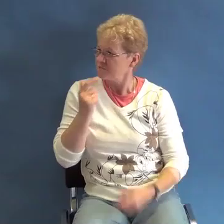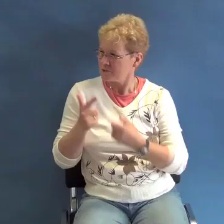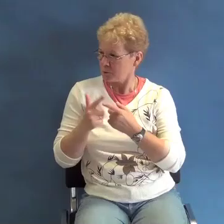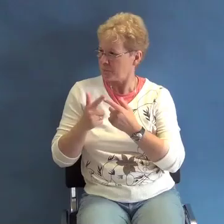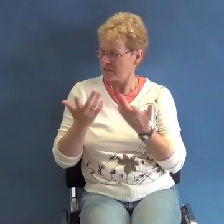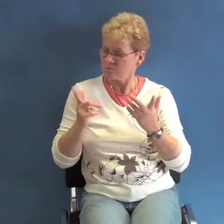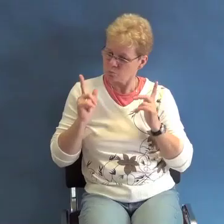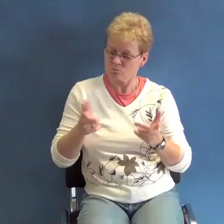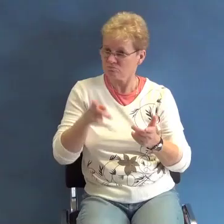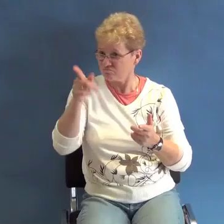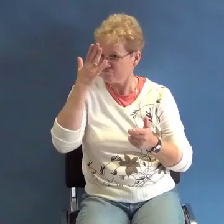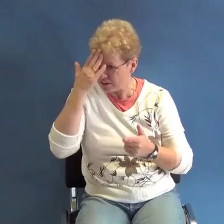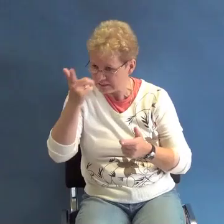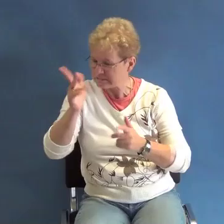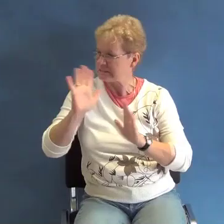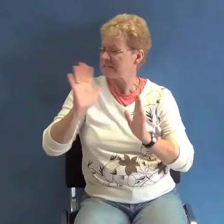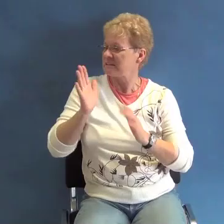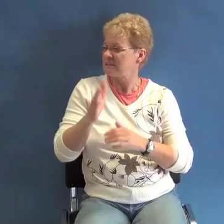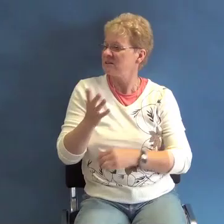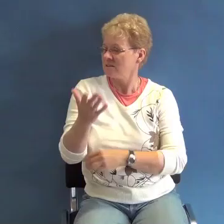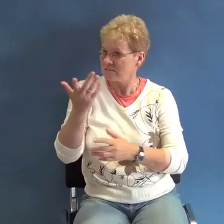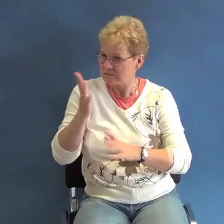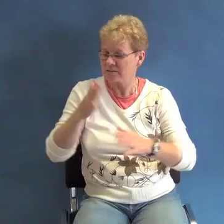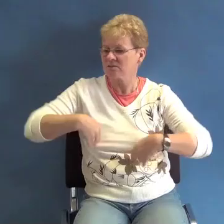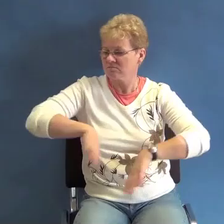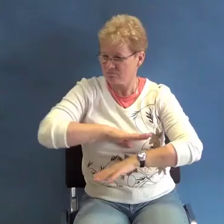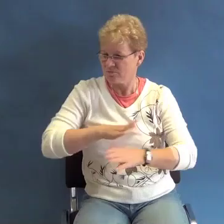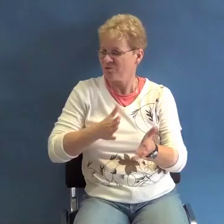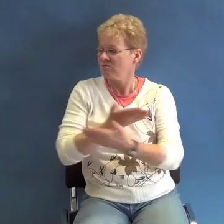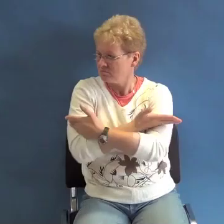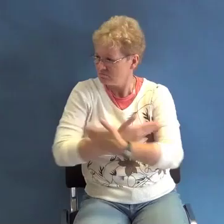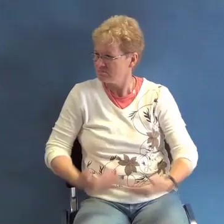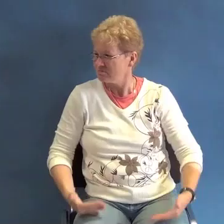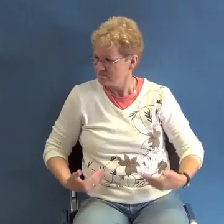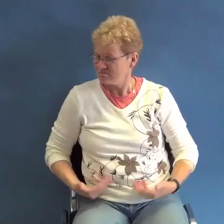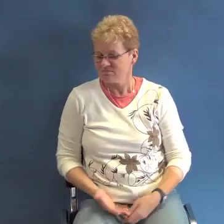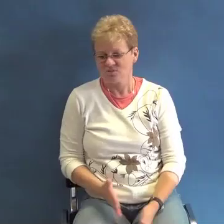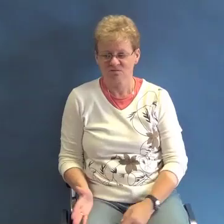Nie wypada, jak widzisz ten znak to trzeba założyć szlafrok albo ubranie i wtedy możesz iść.